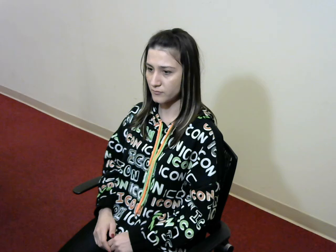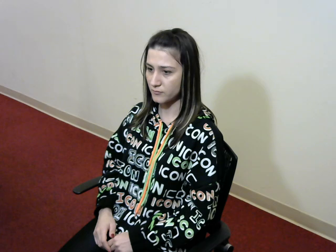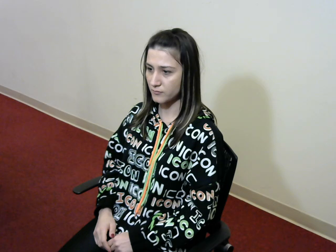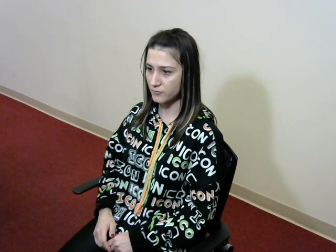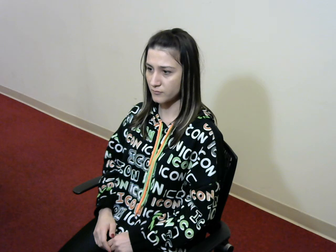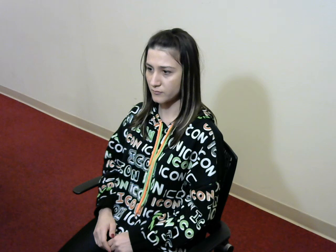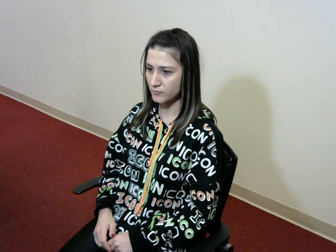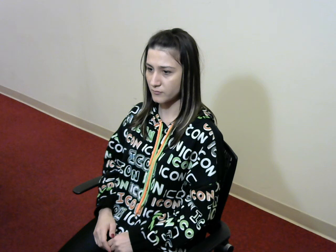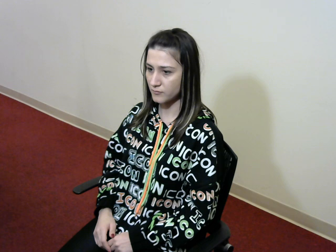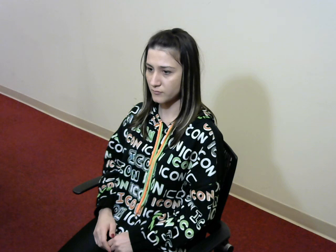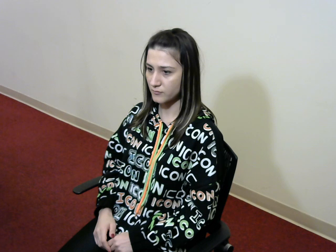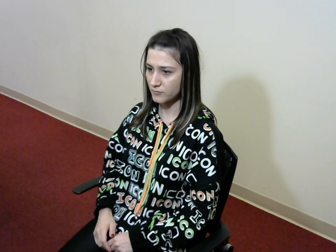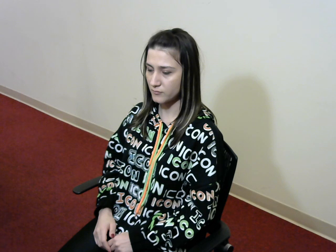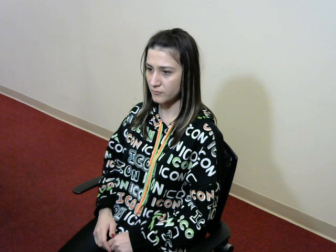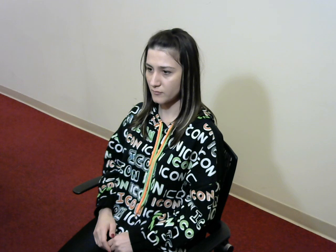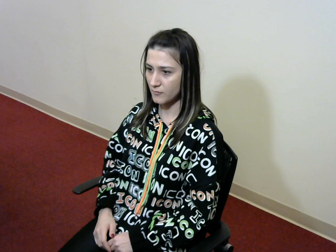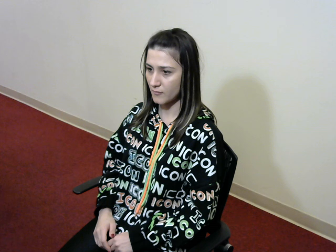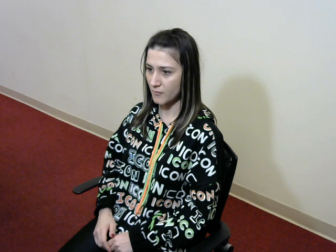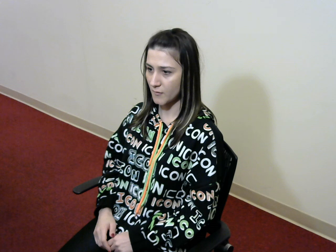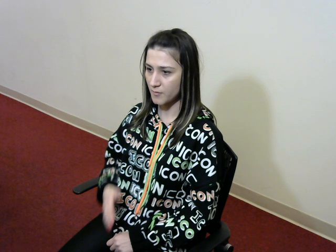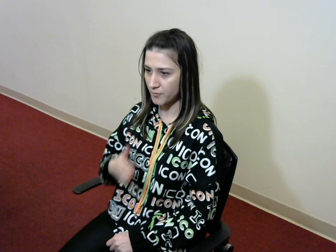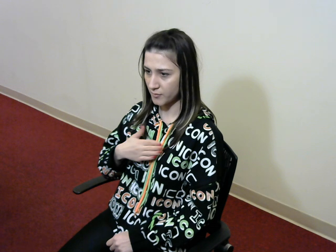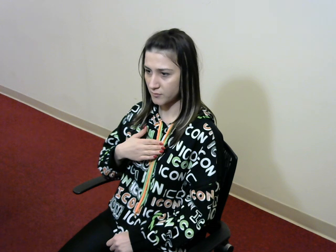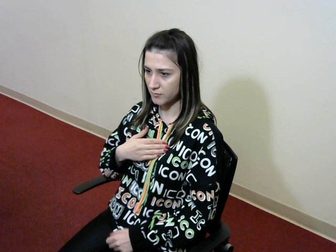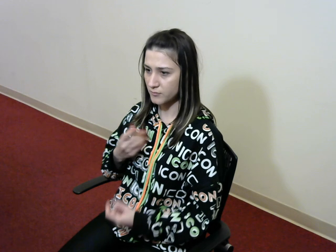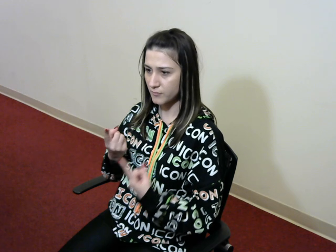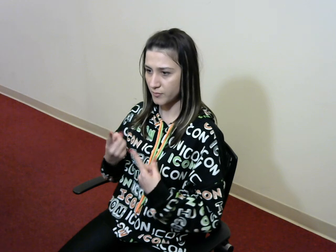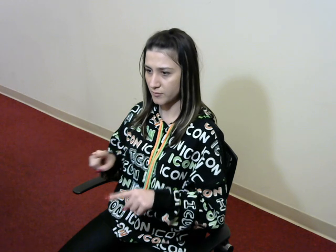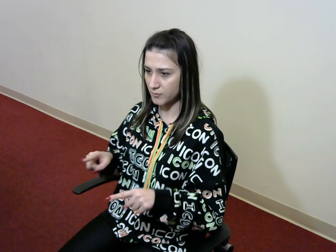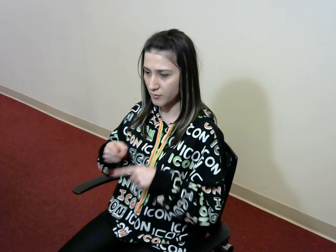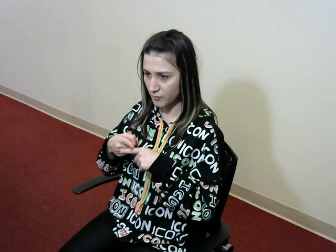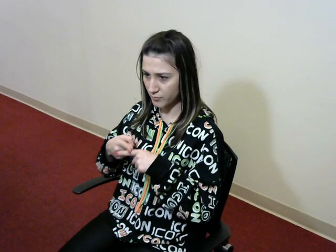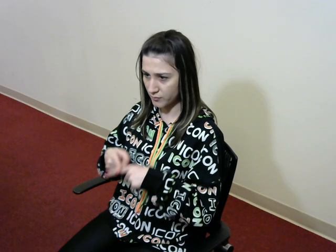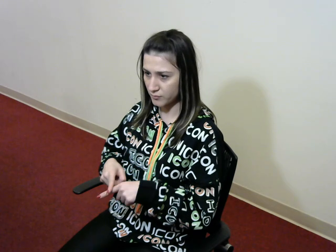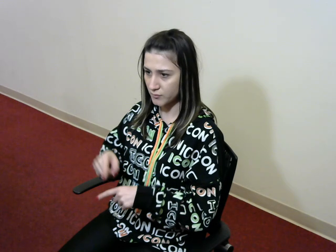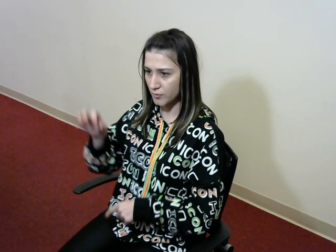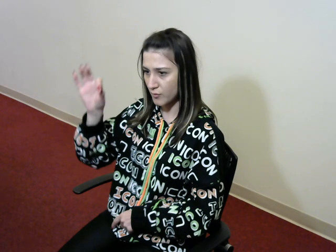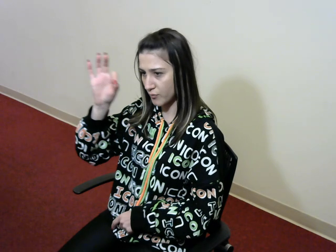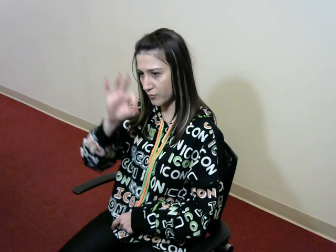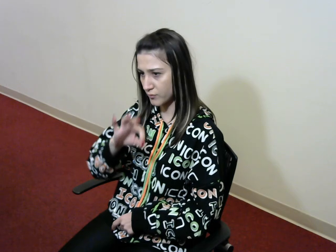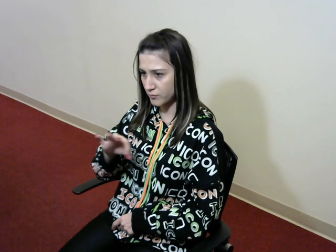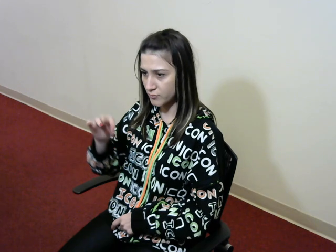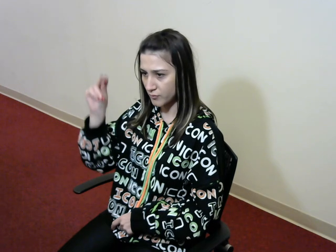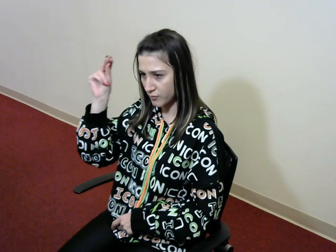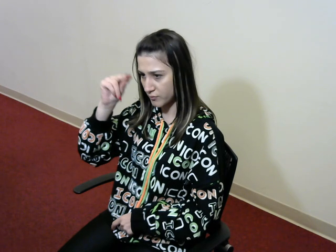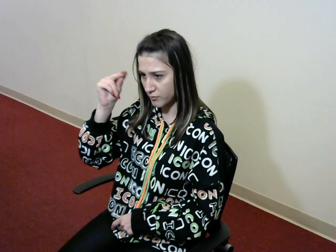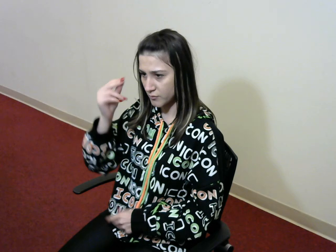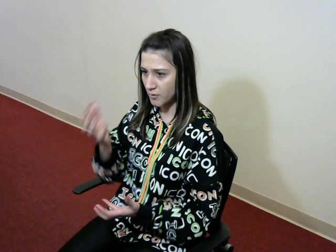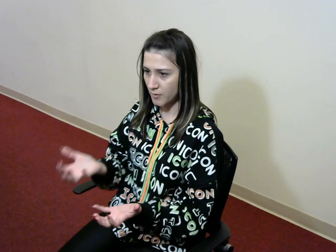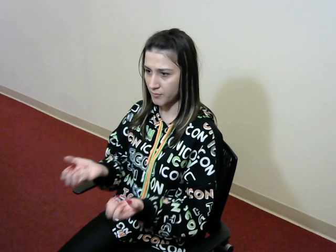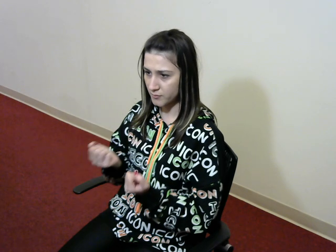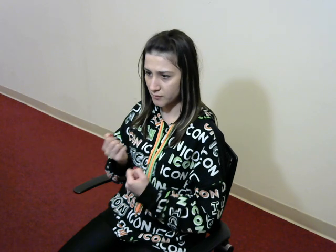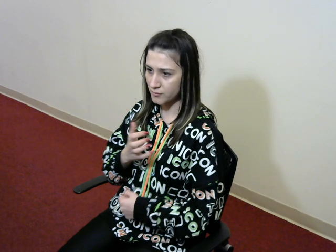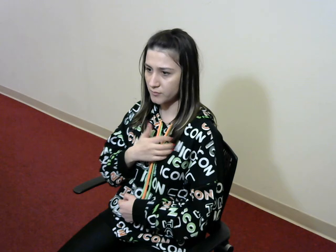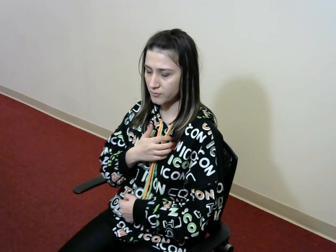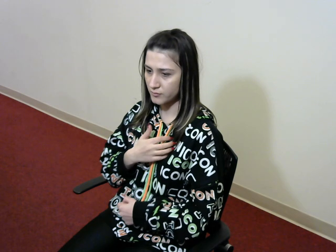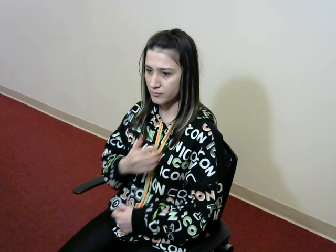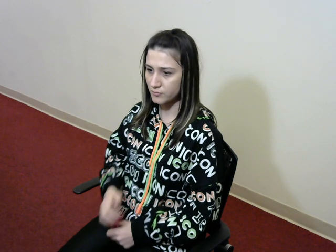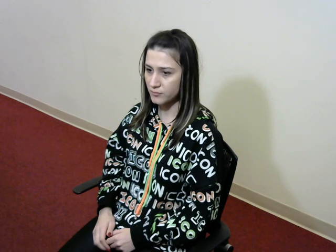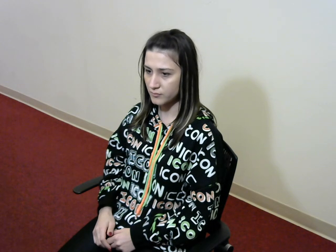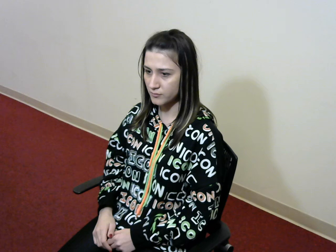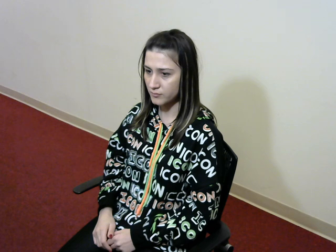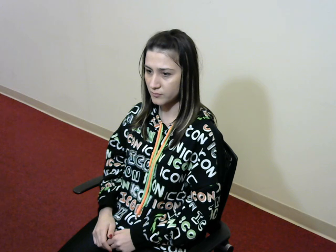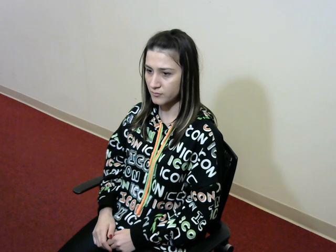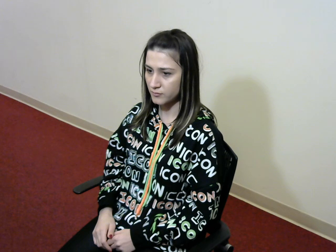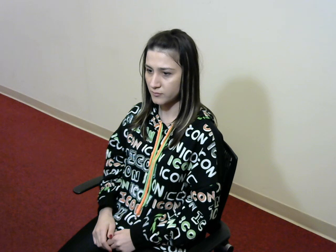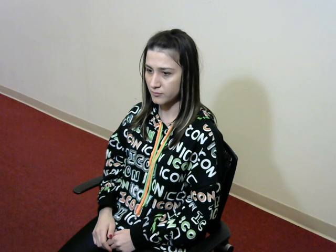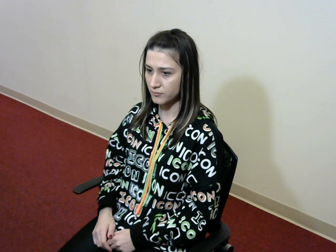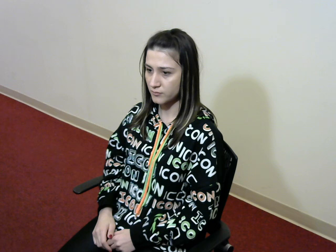Mən fərqli ixtisas üzrə təhsil almaq istəyirəm